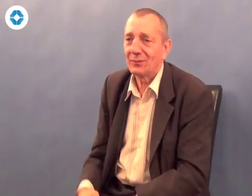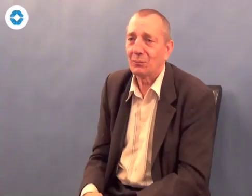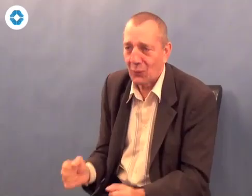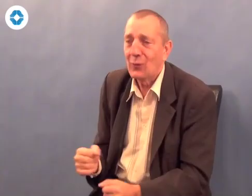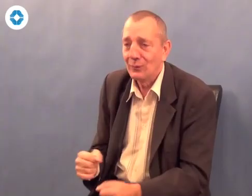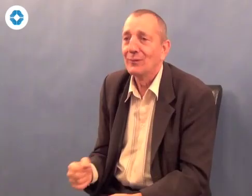Boi się, tak.